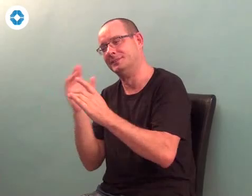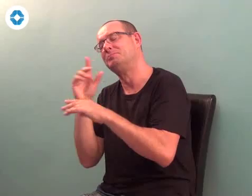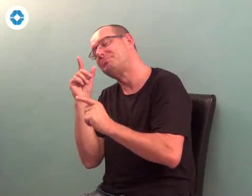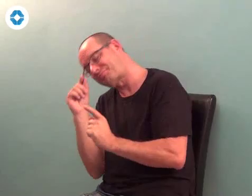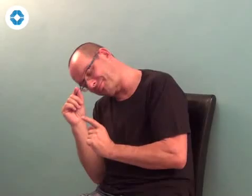Śpią.